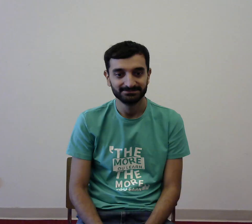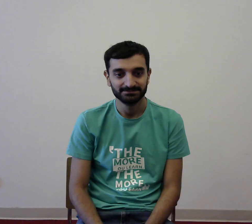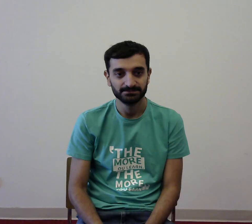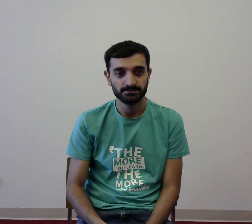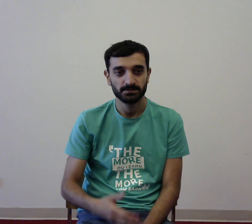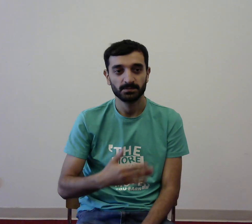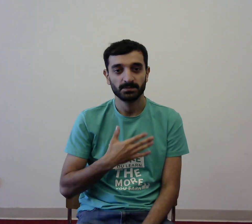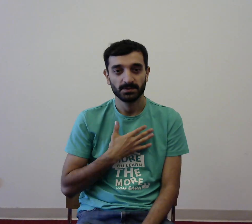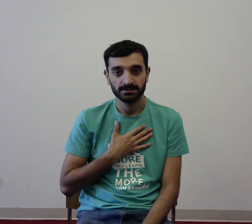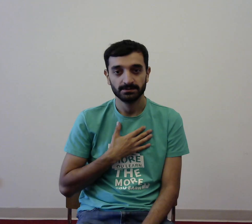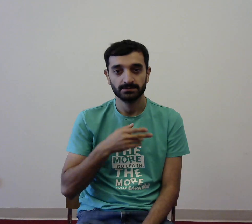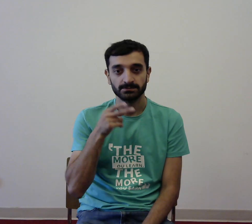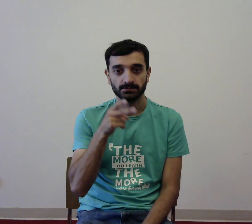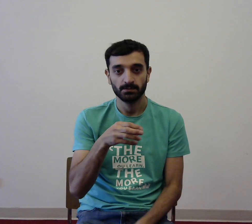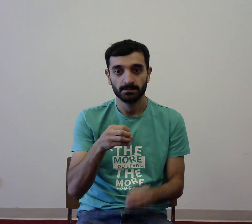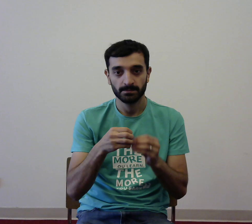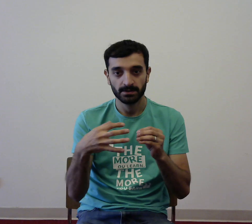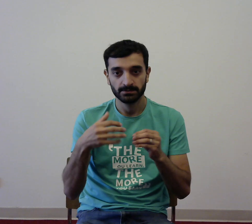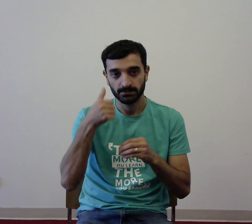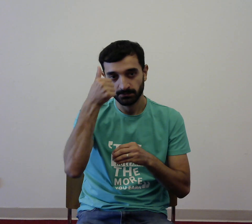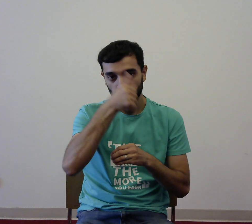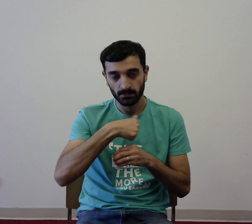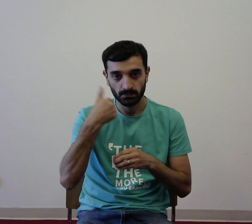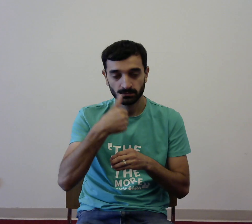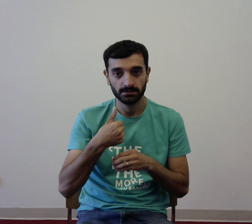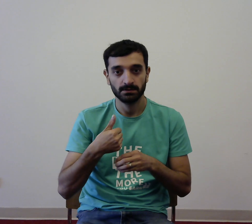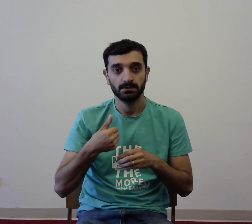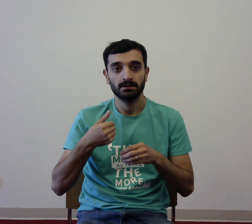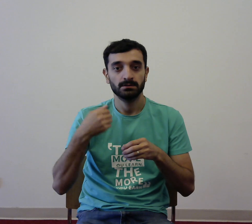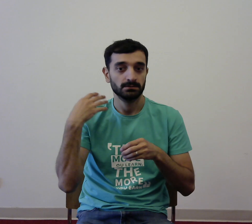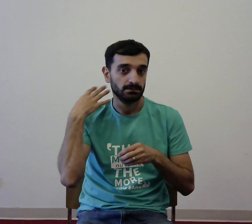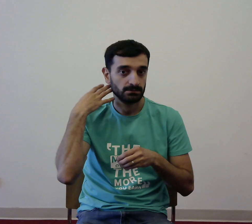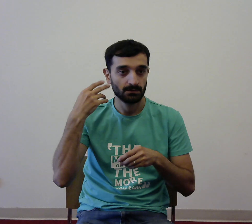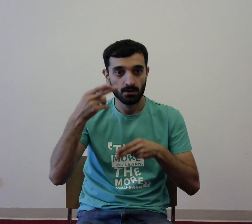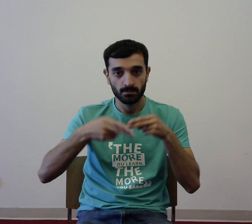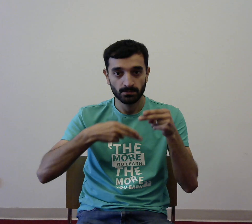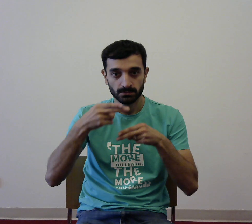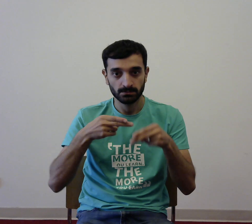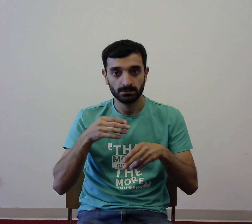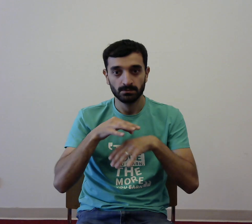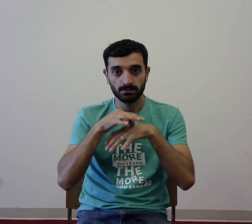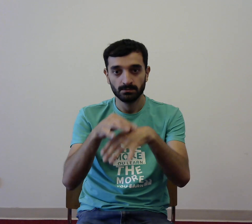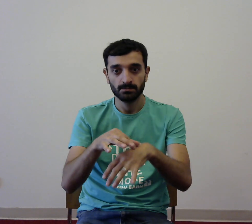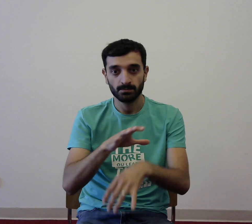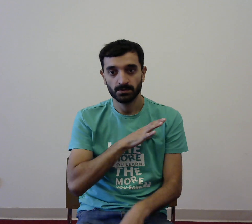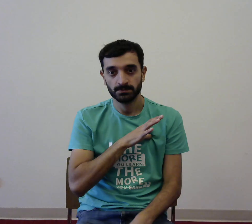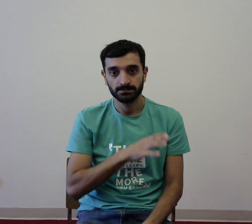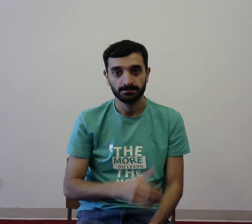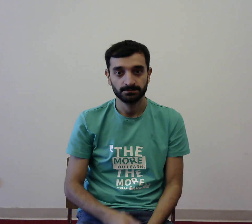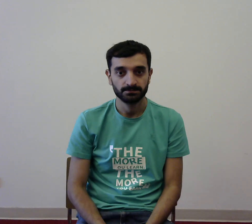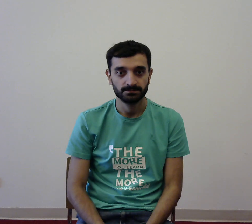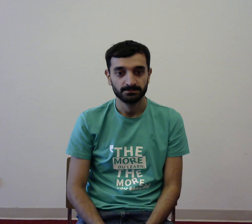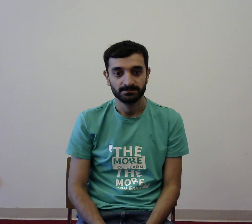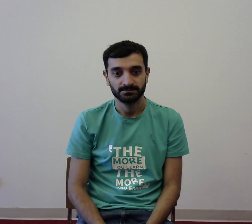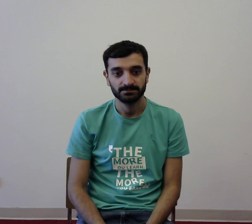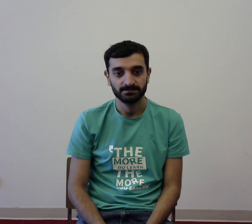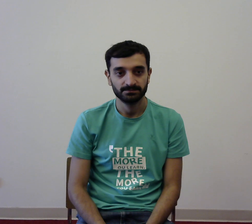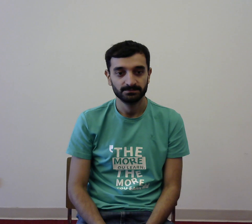Mən 2015-ci ildə koxlear implant əməliyyatı keçirmişəm